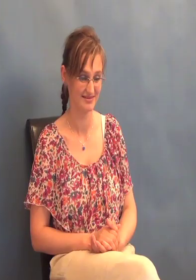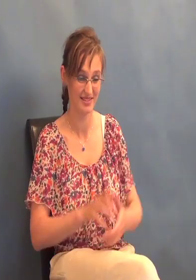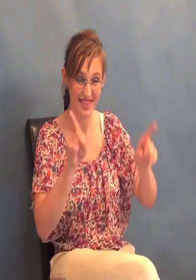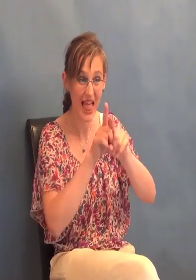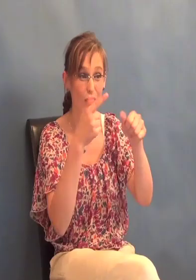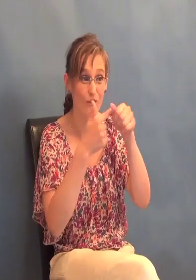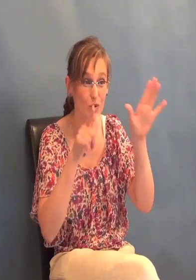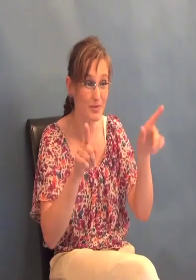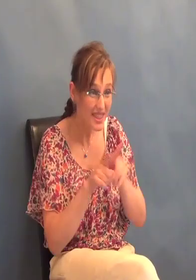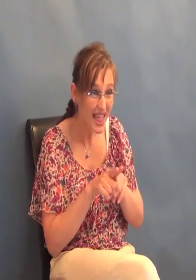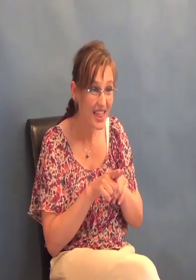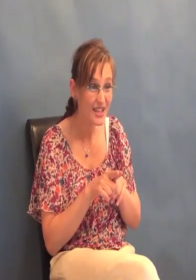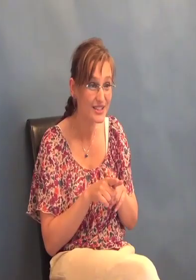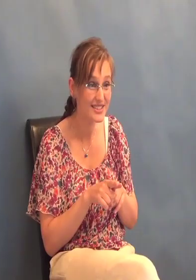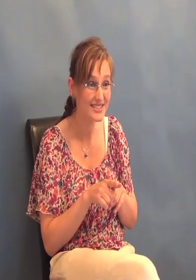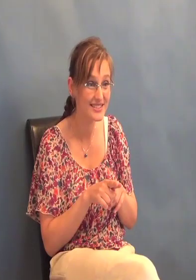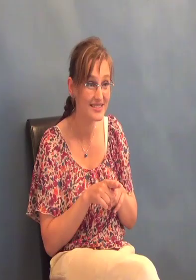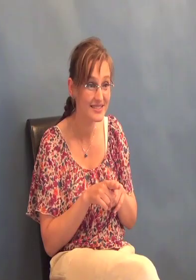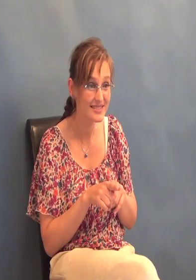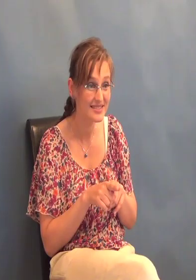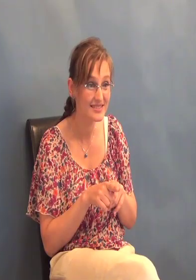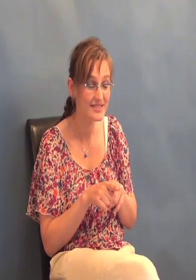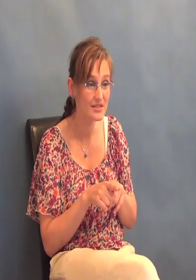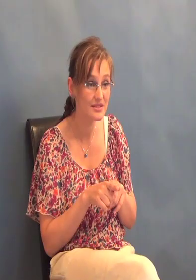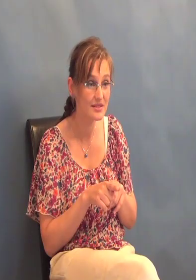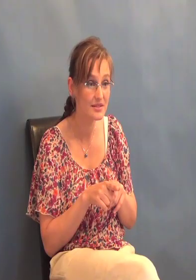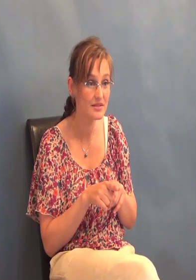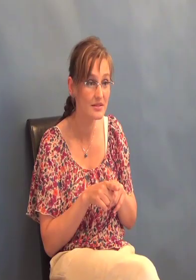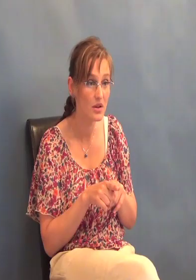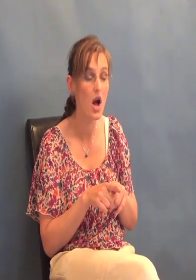Dwudziesty siódmy też?